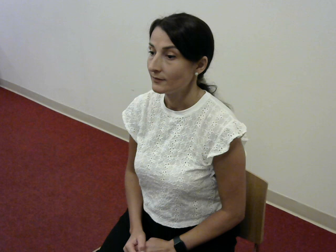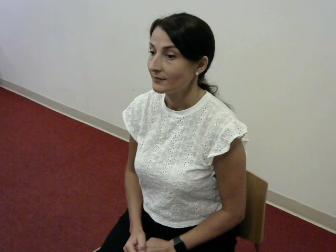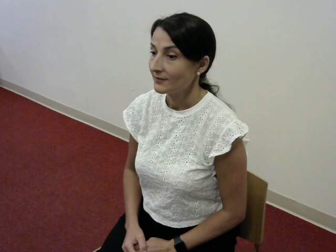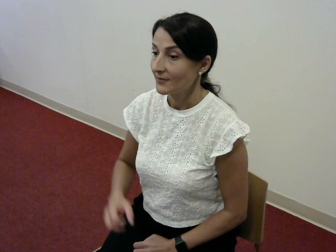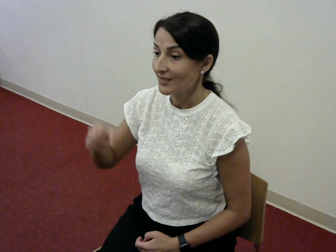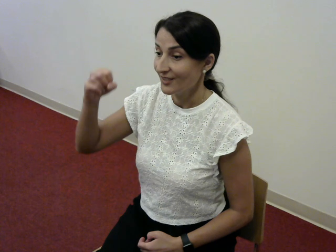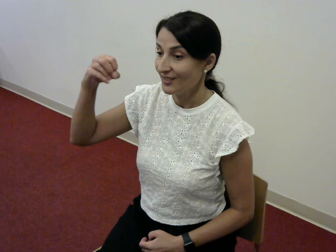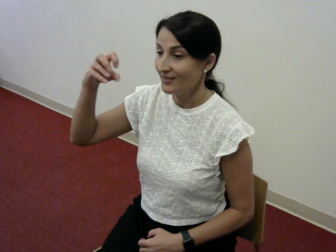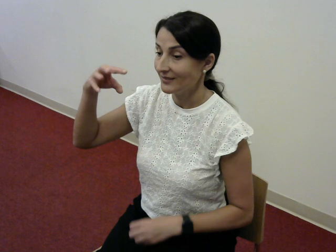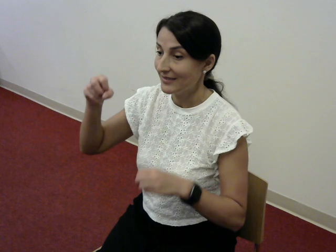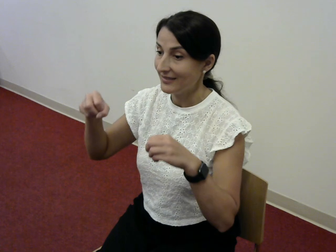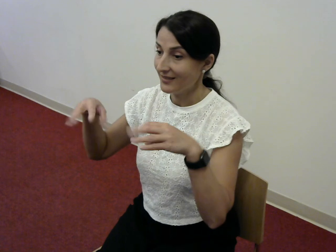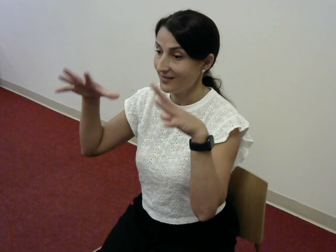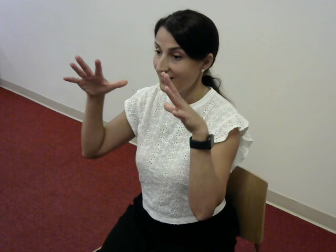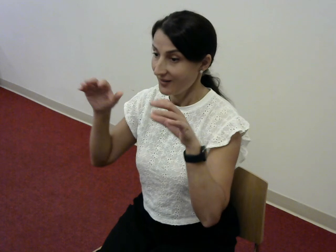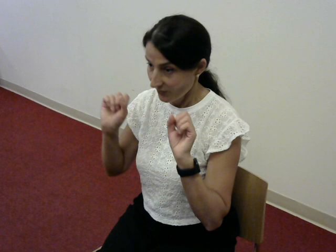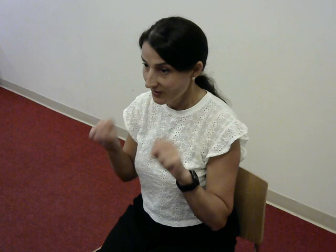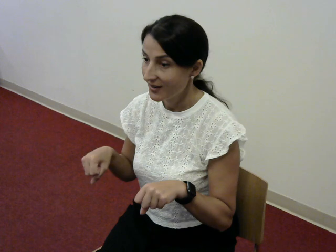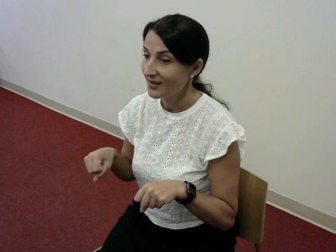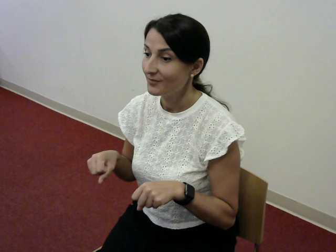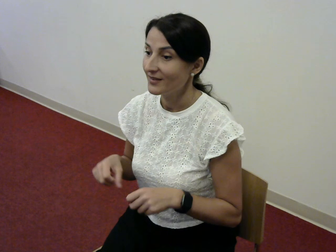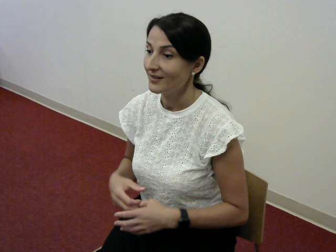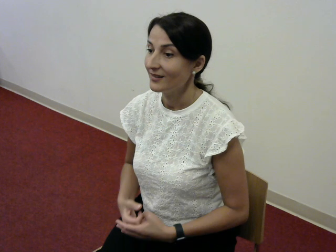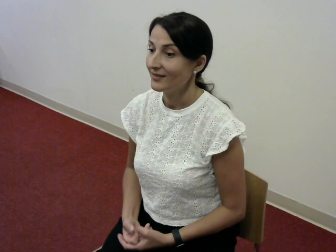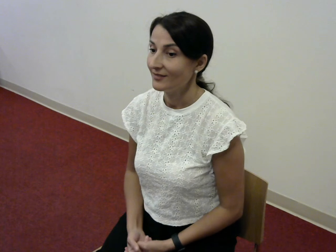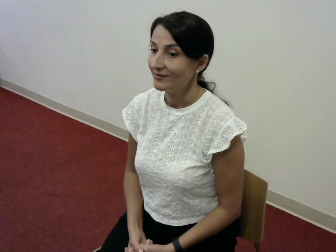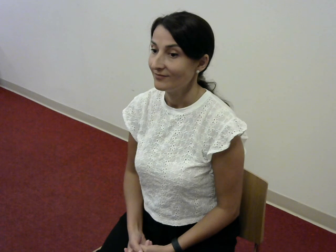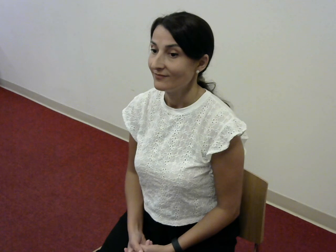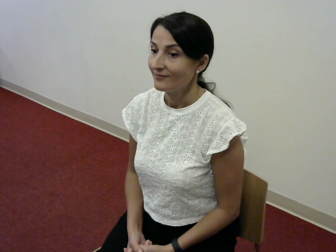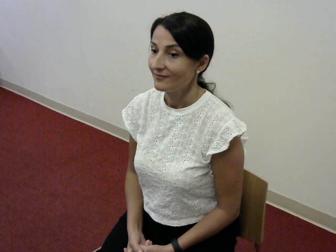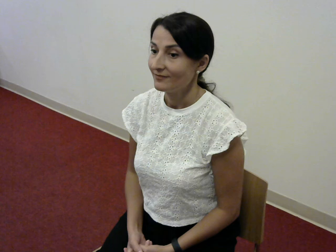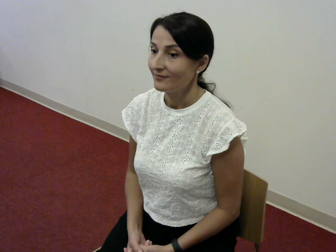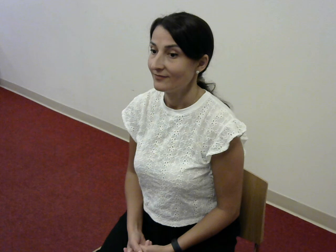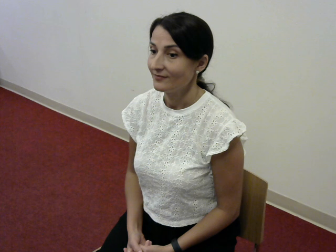İşığı yandırmaq olarmı?